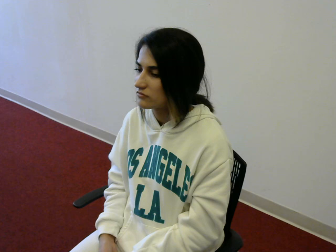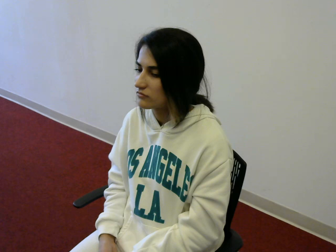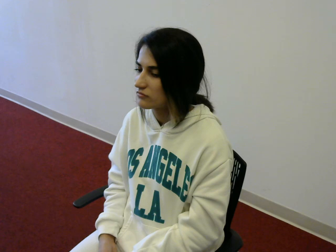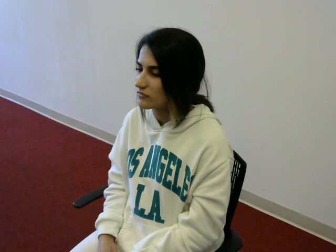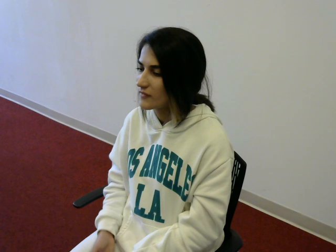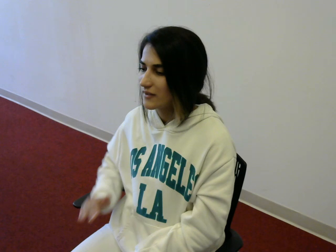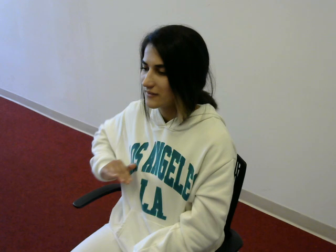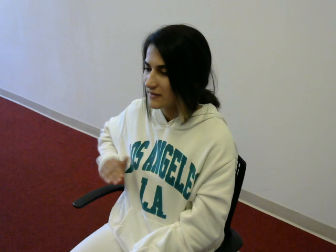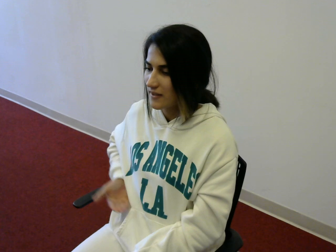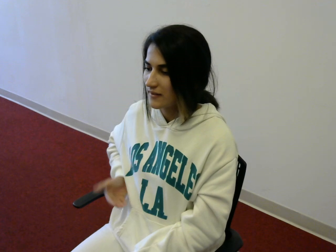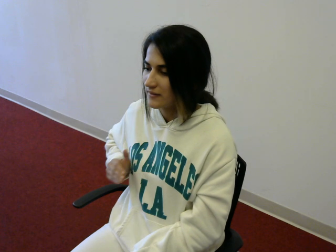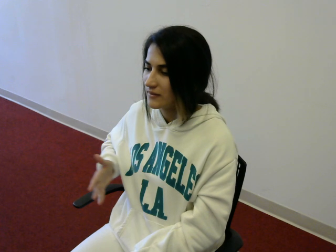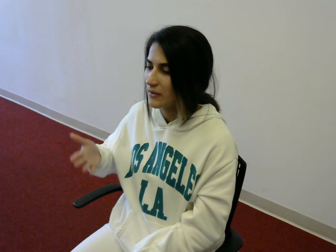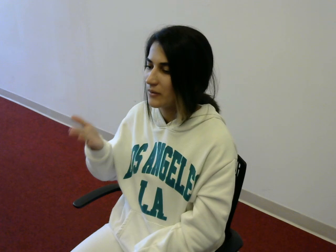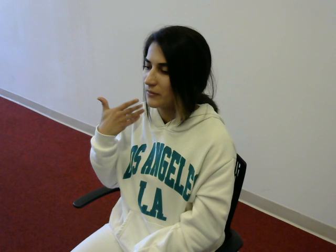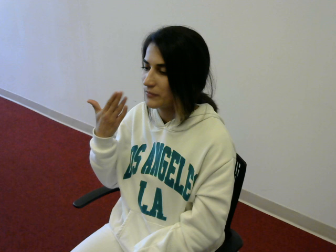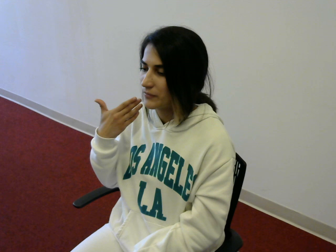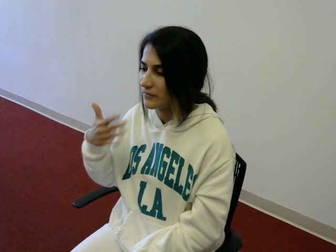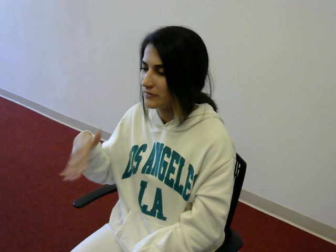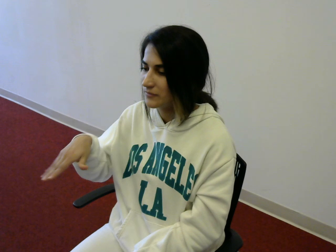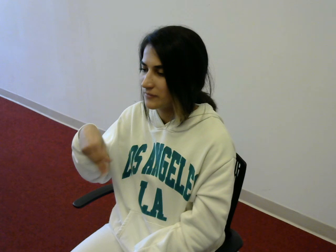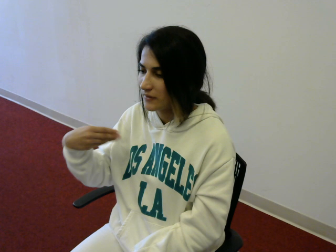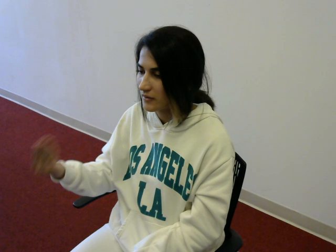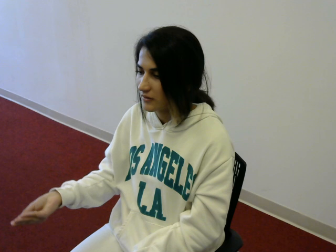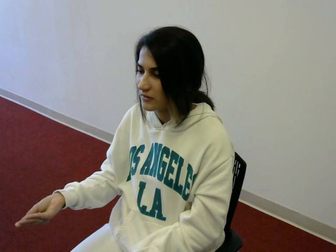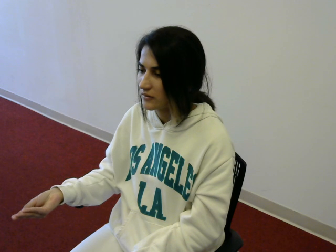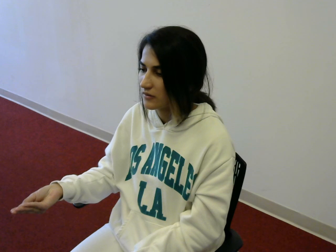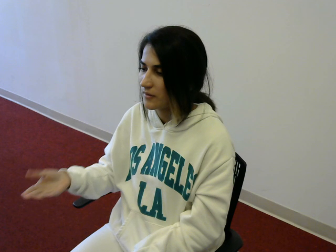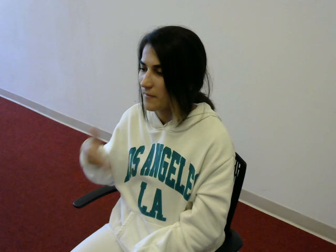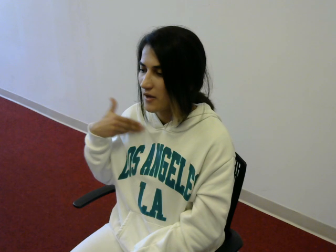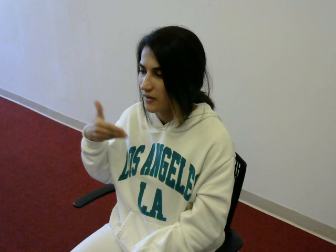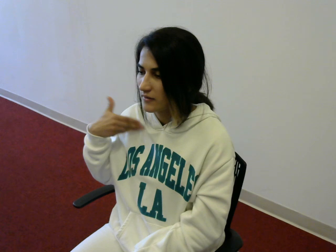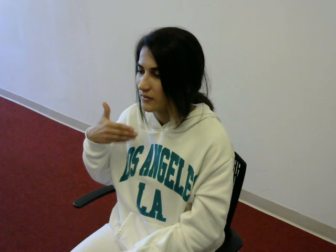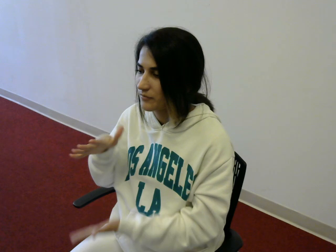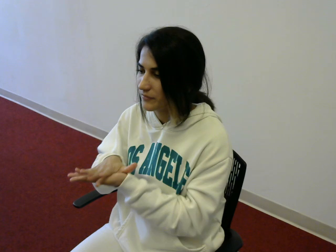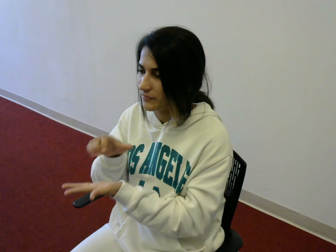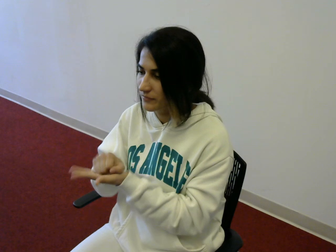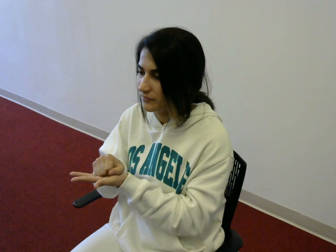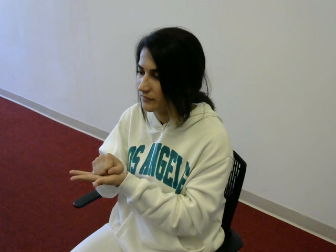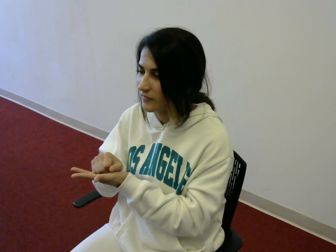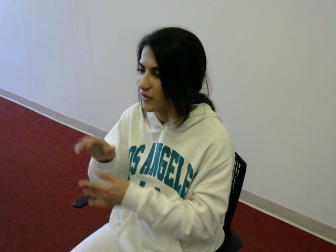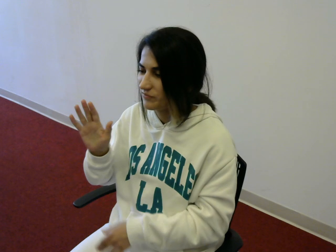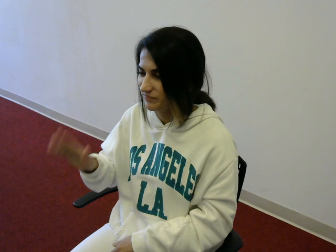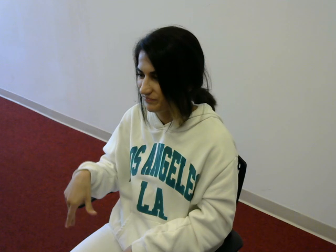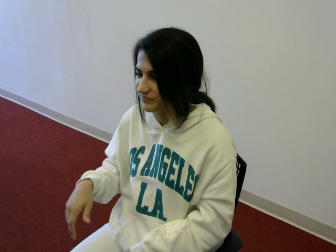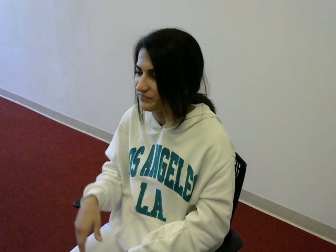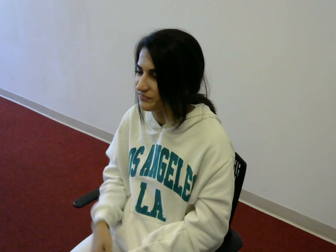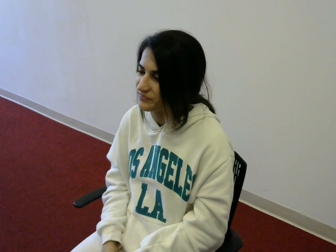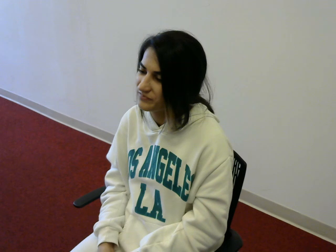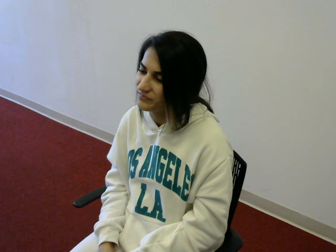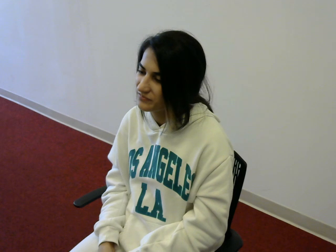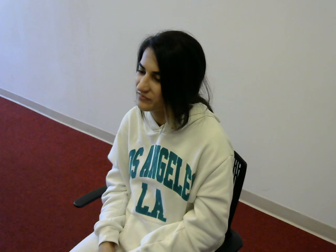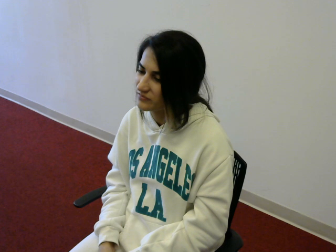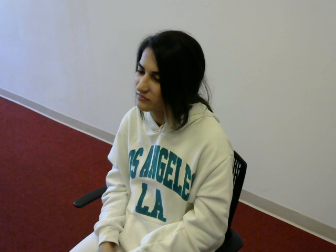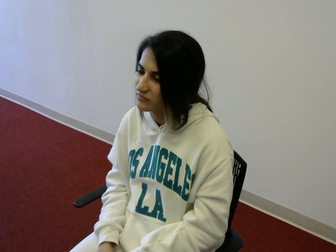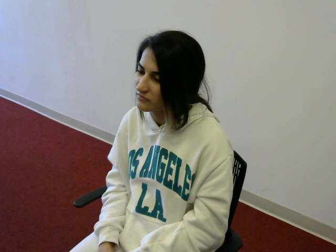Bağda yerə düşən meyvələr xarab olmuşdu